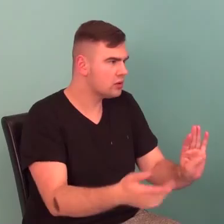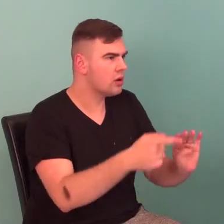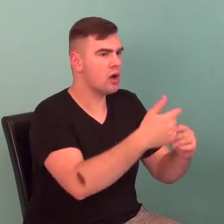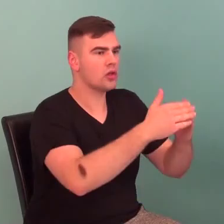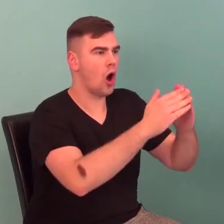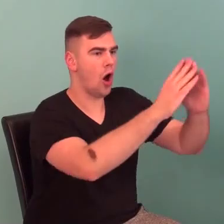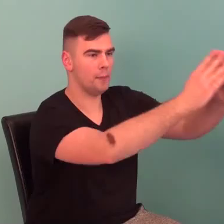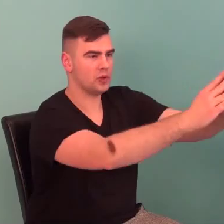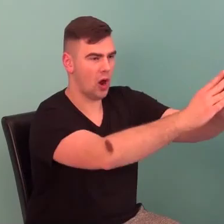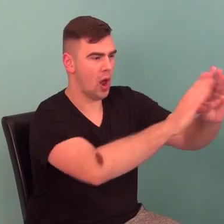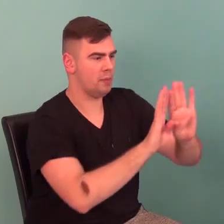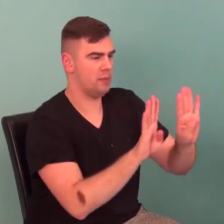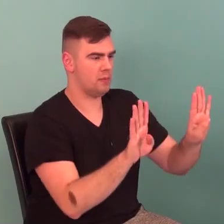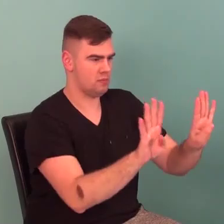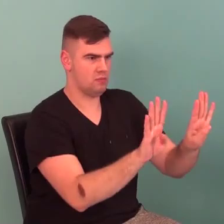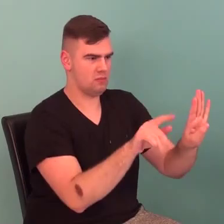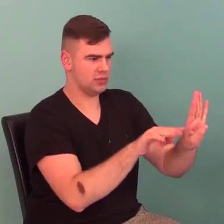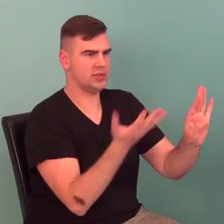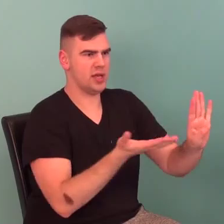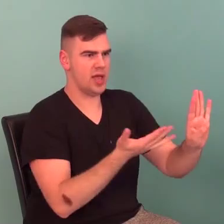Ten dom ma ogrodzenie i nie ma tego kawałka.